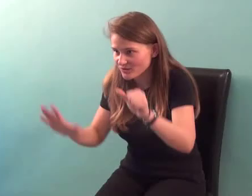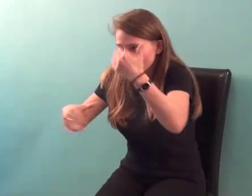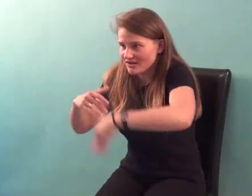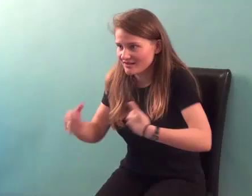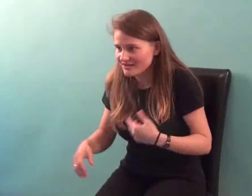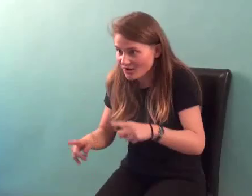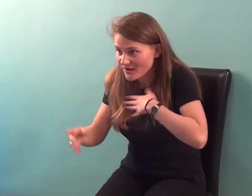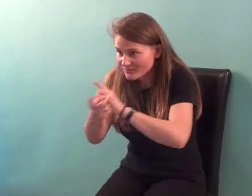To znaczy, że mamy się spotkać?